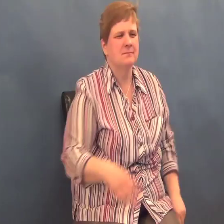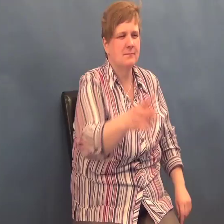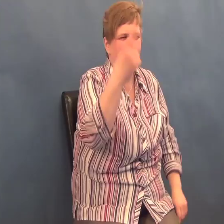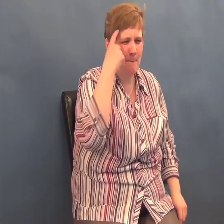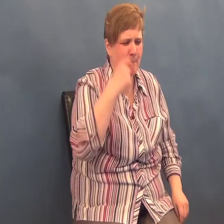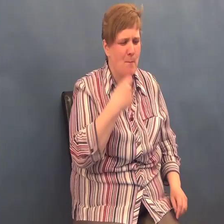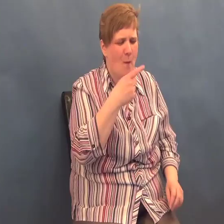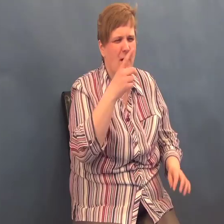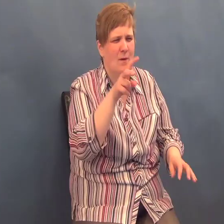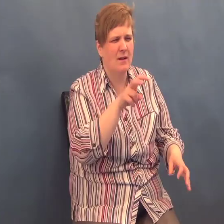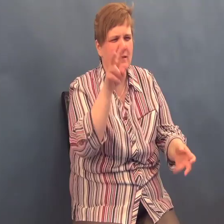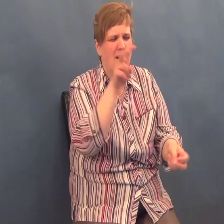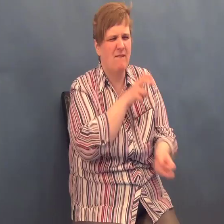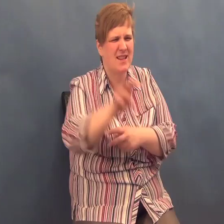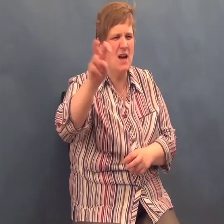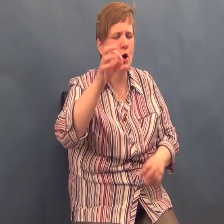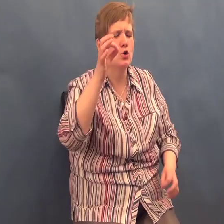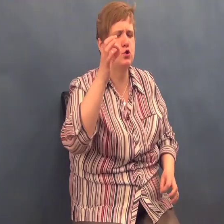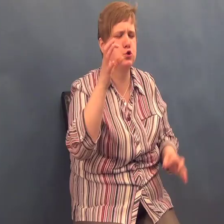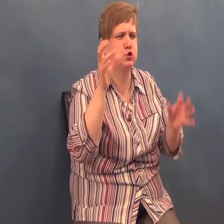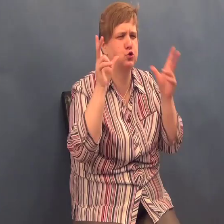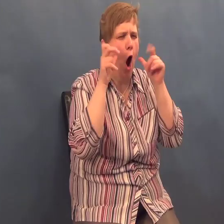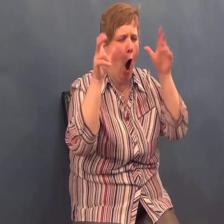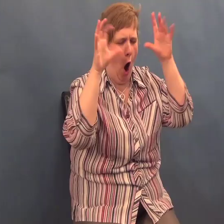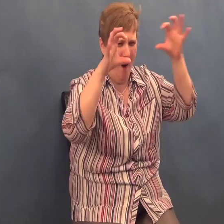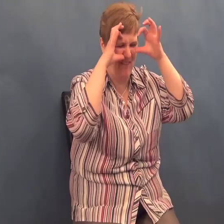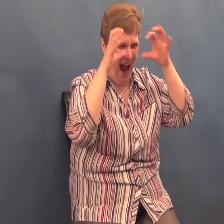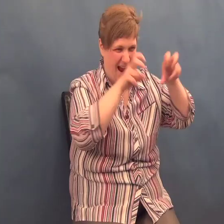Pamiętam, mówiła, że wyskoczyła żaba, a nie sowa.